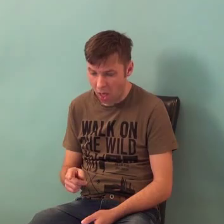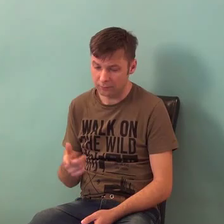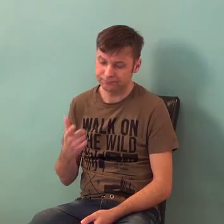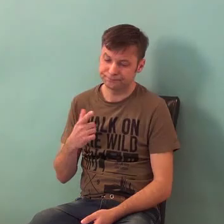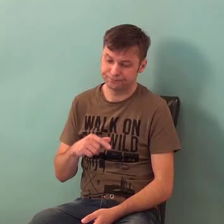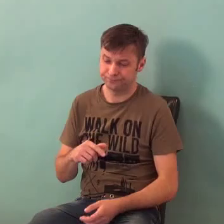Aha.